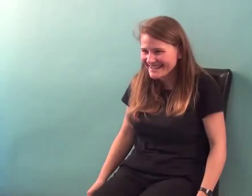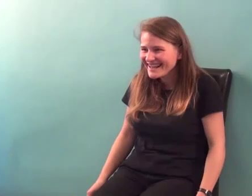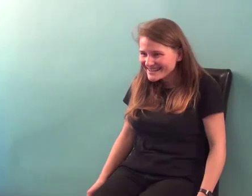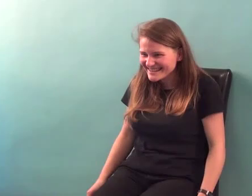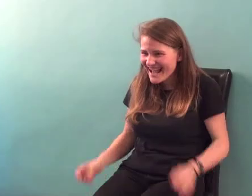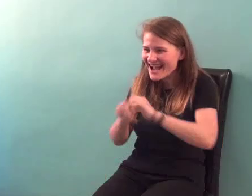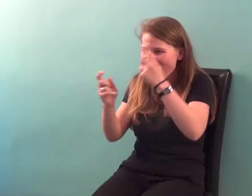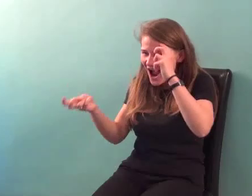Albo kombinować.